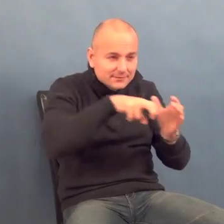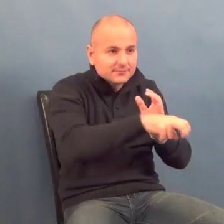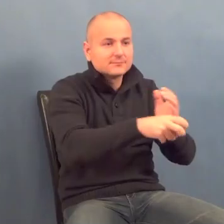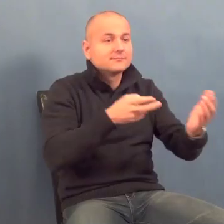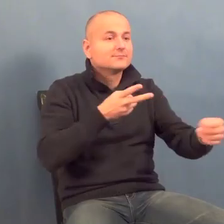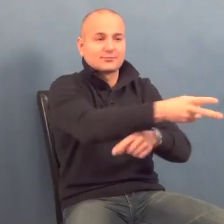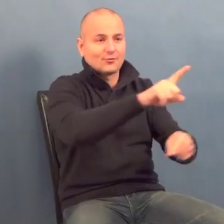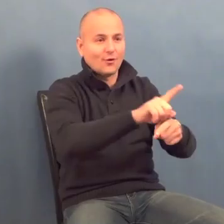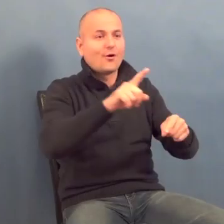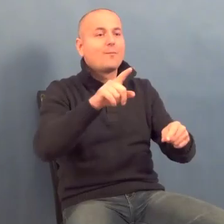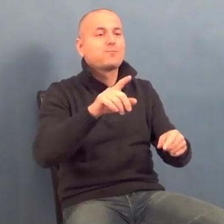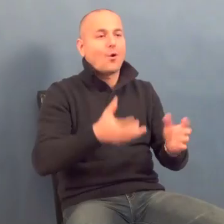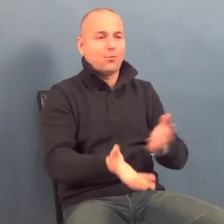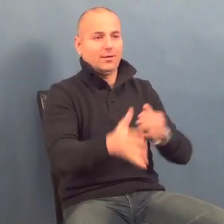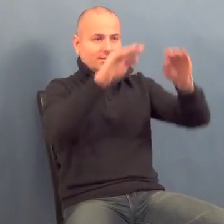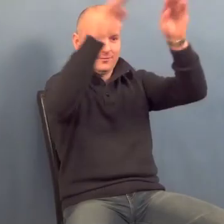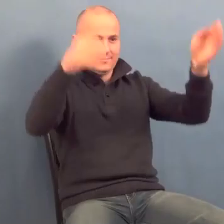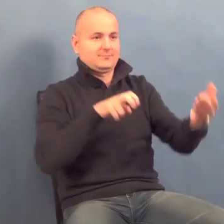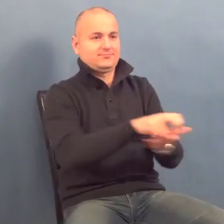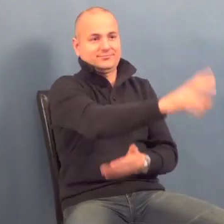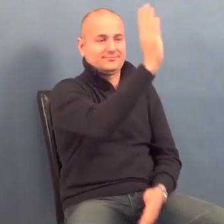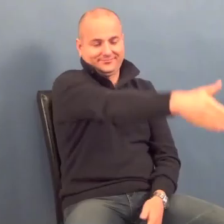Trafia prosto do kręgielni.